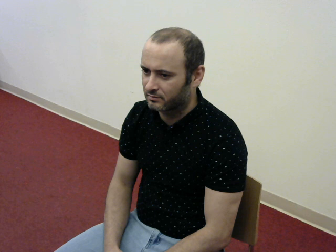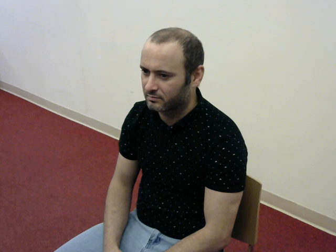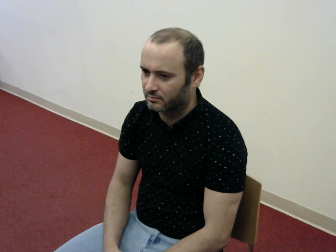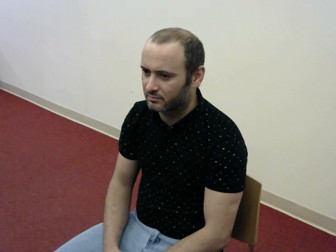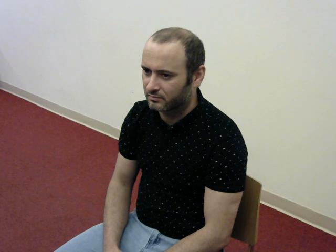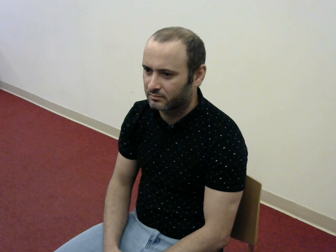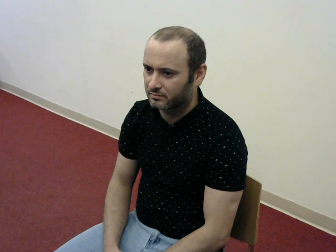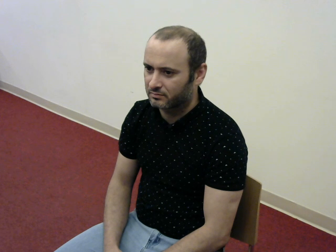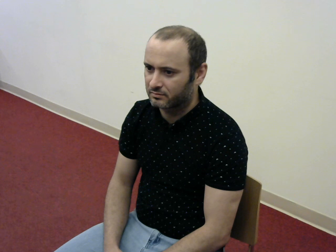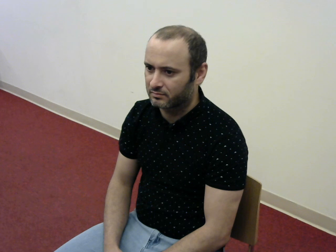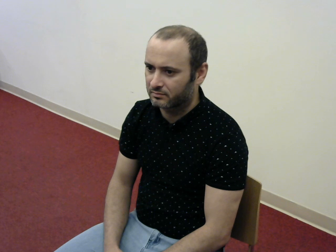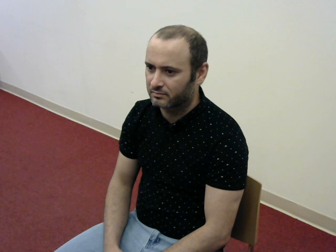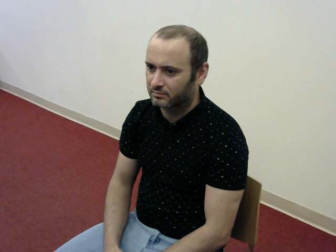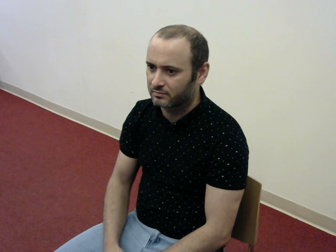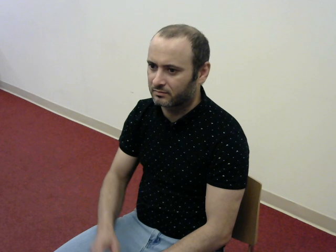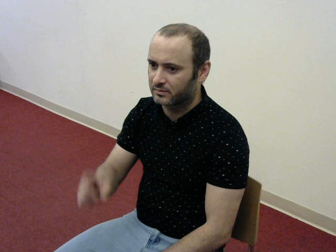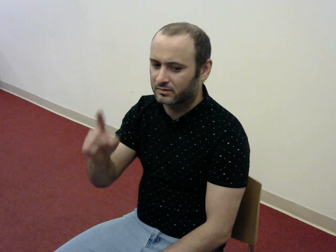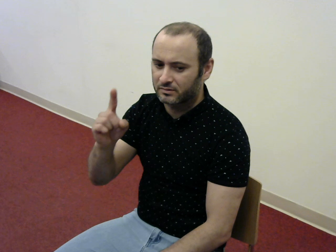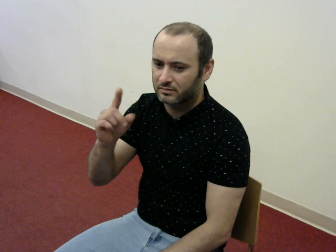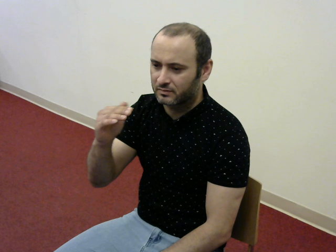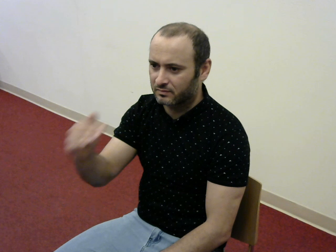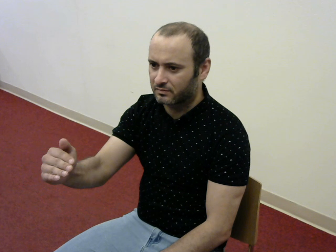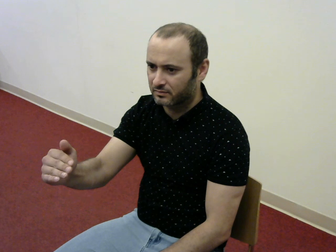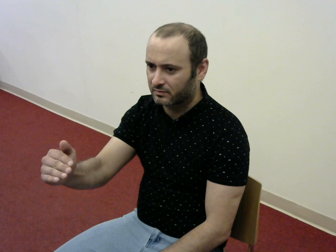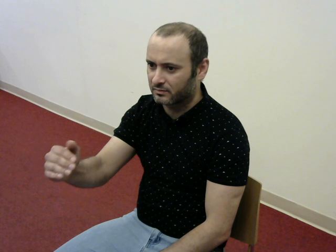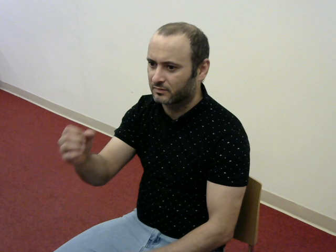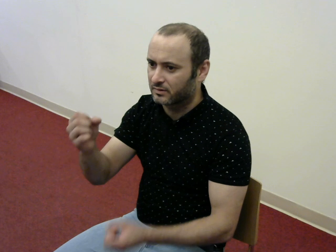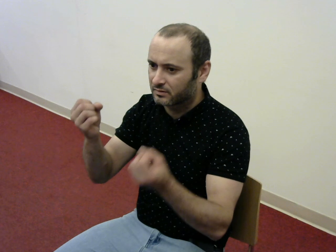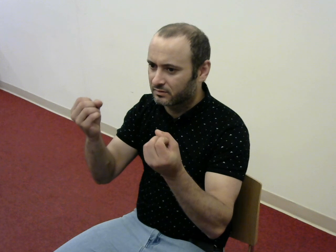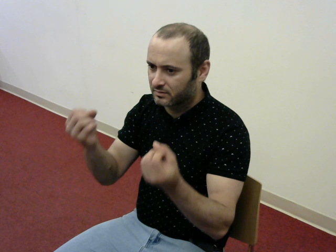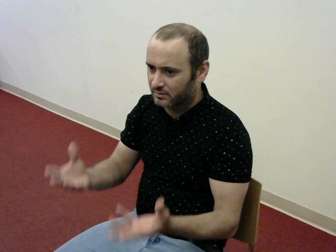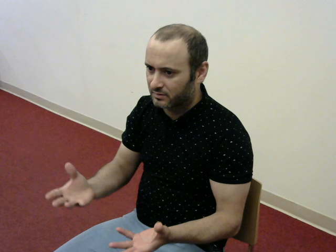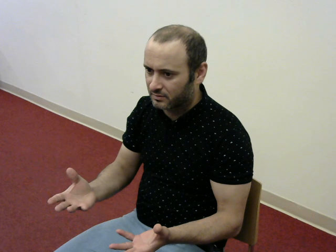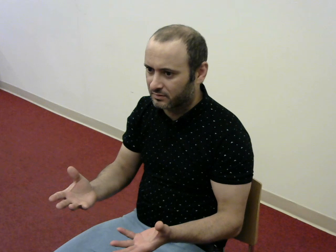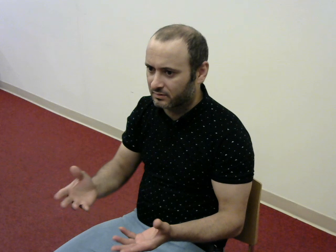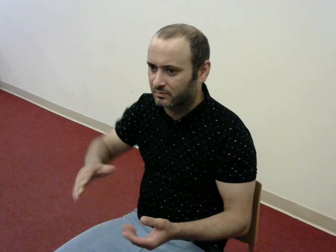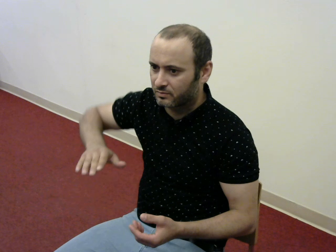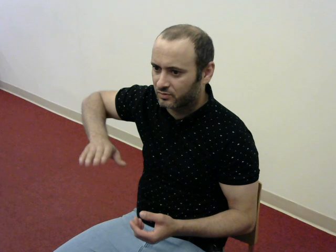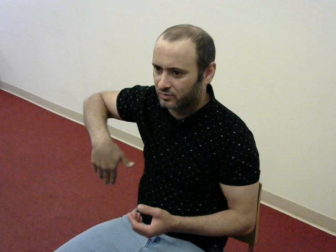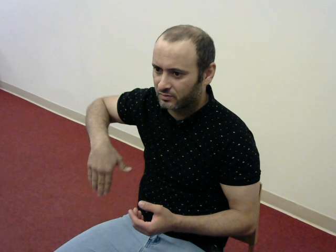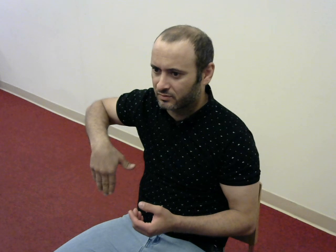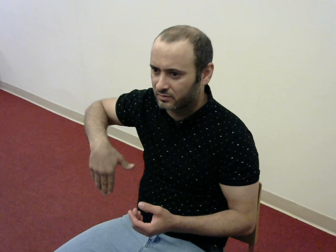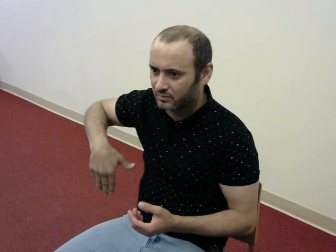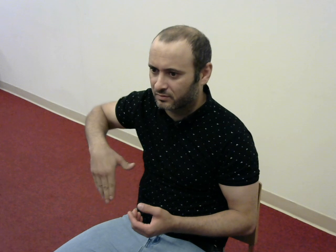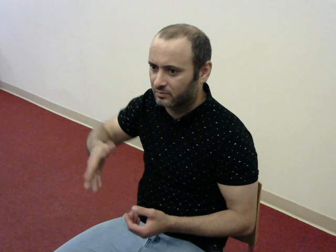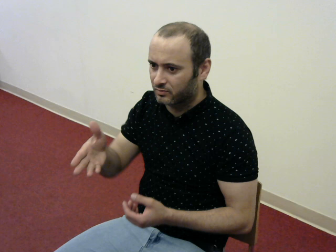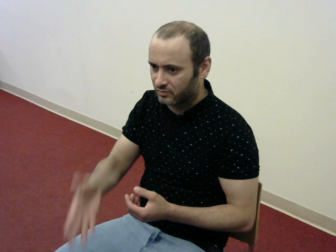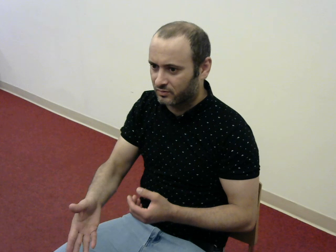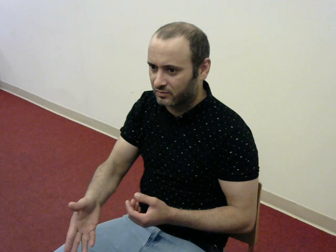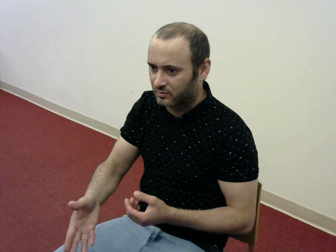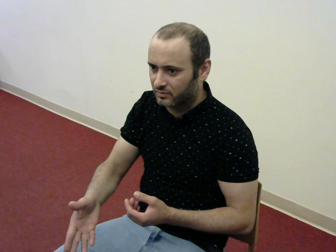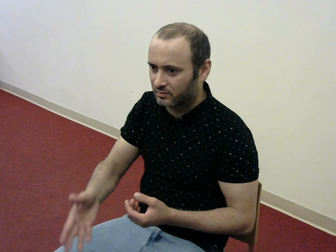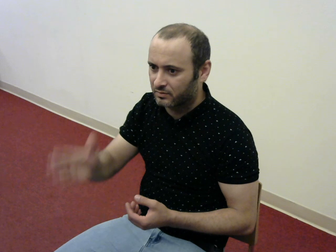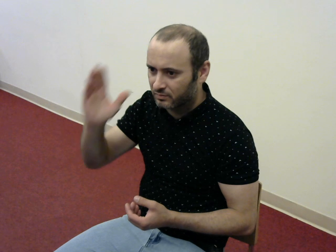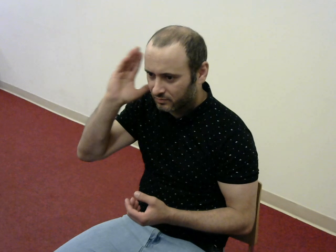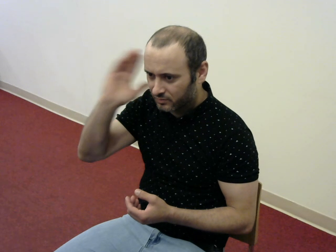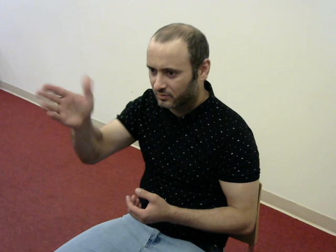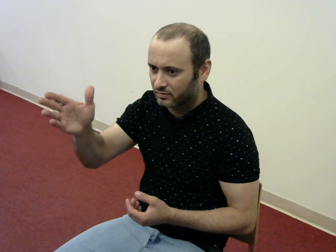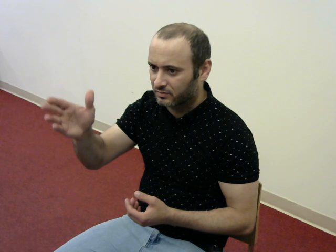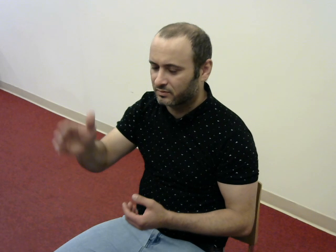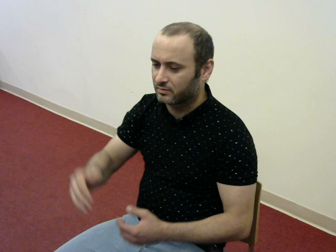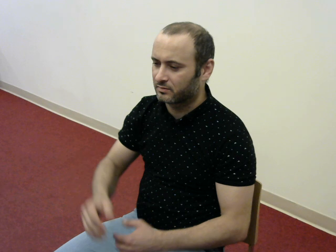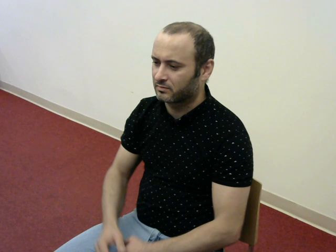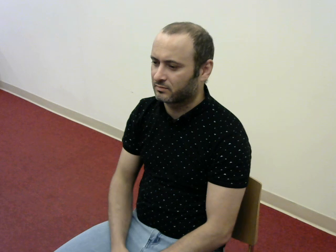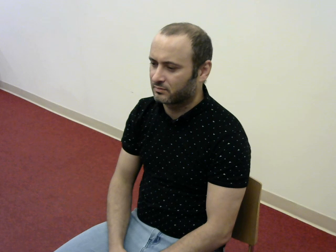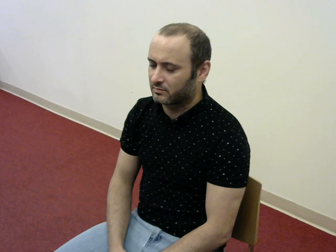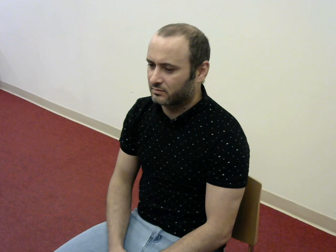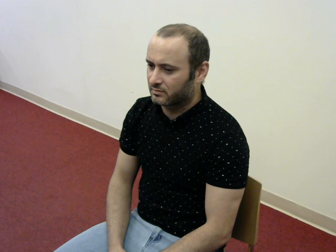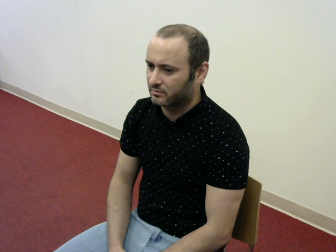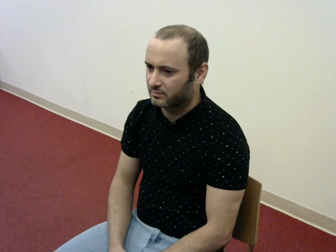Siz günortadan sonra burda olacaqsınızmı?